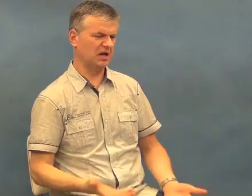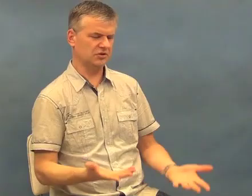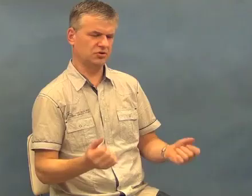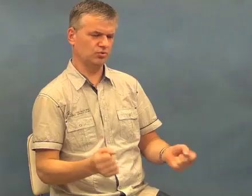Ciężko.